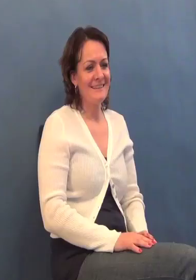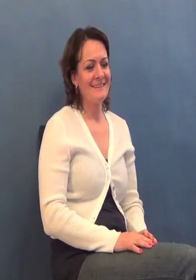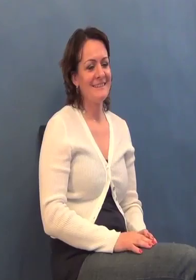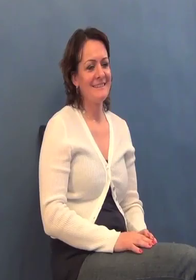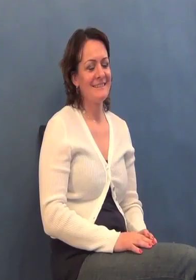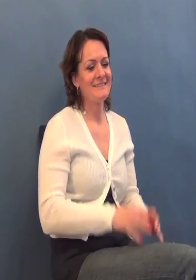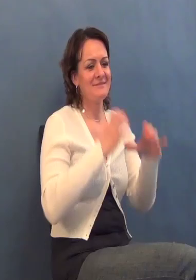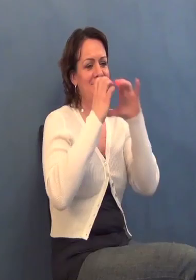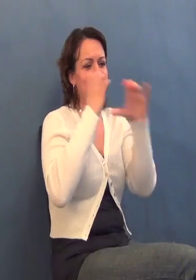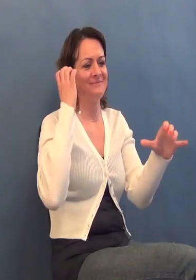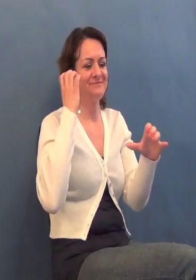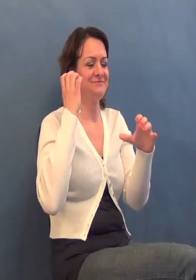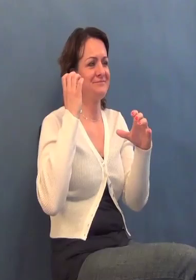Jest autobus...